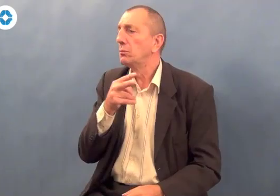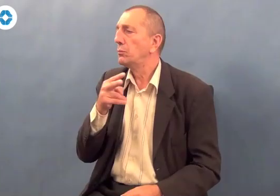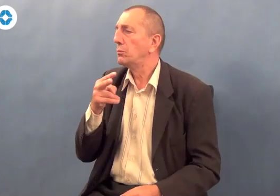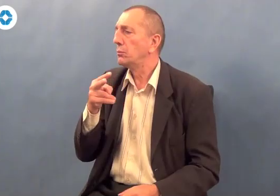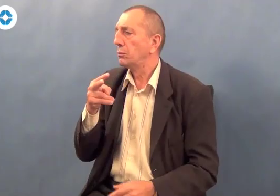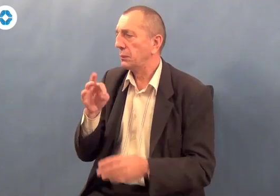Na pewno oni ukradli.